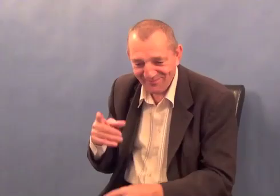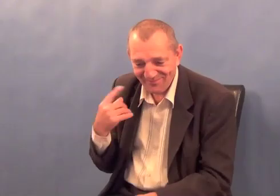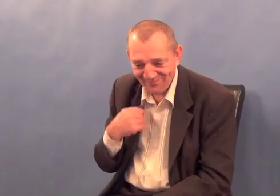Aha.